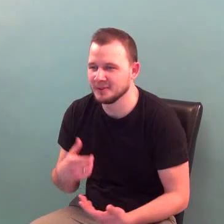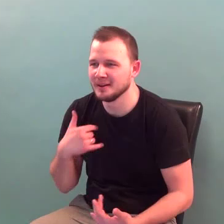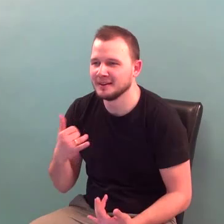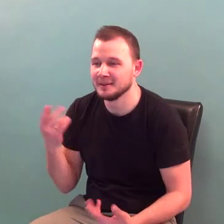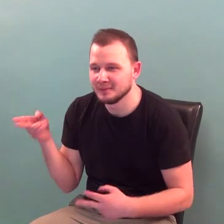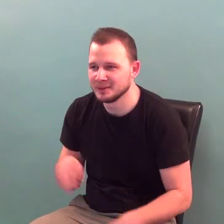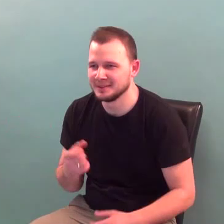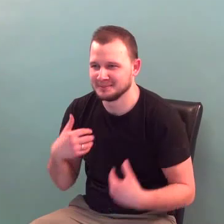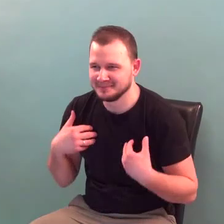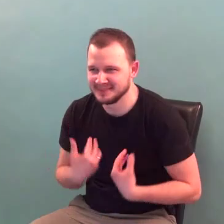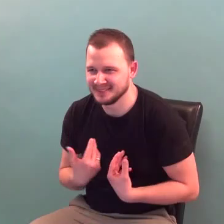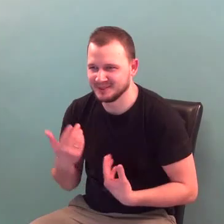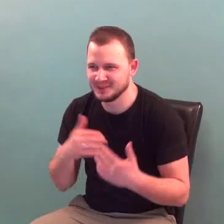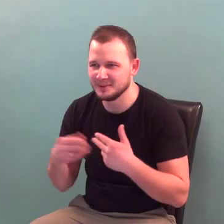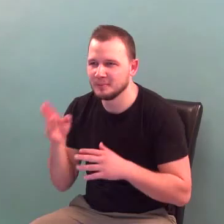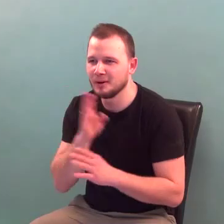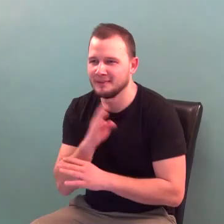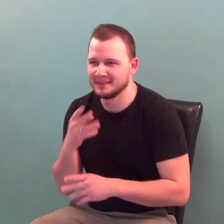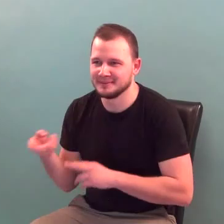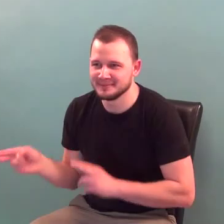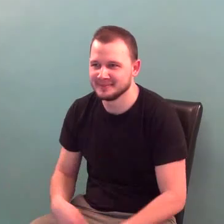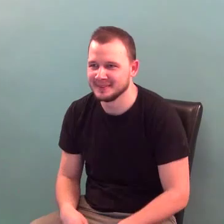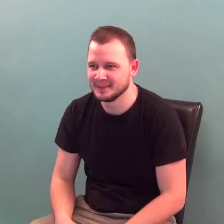Jak wrócę z gór, to będę zmęczony górskim powietrzem.